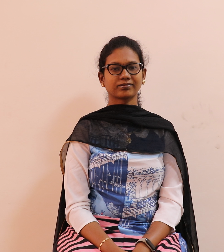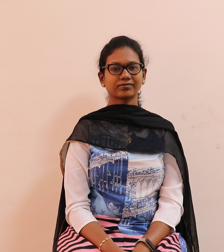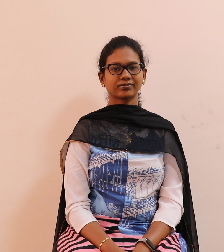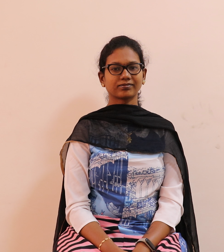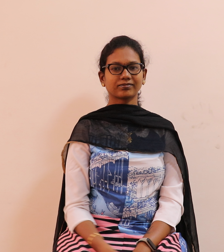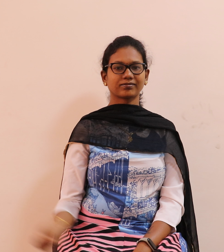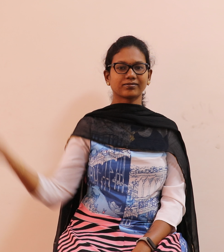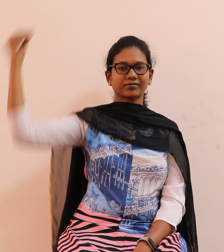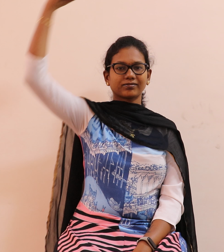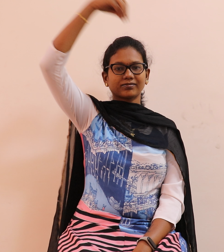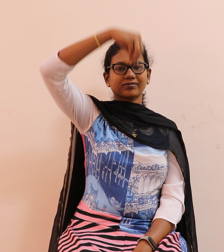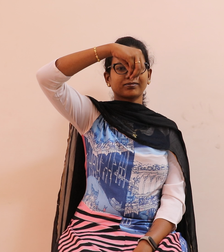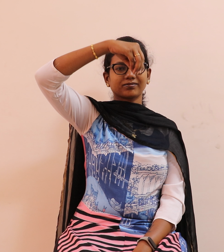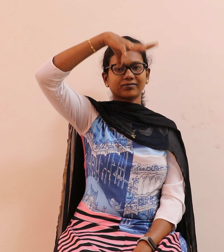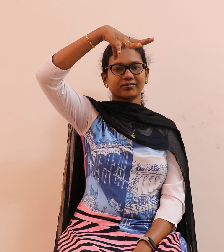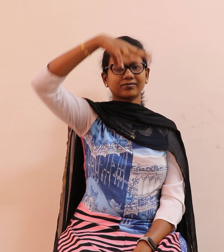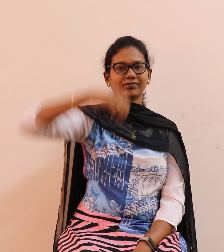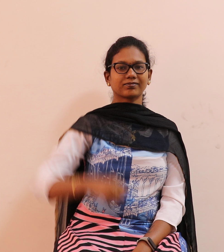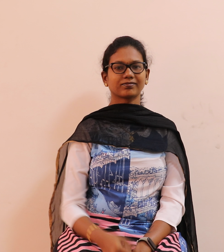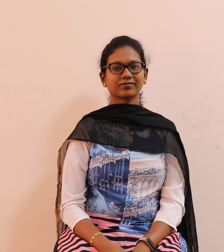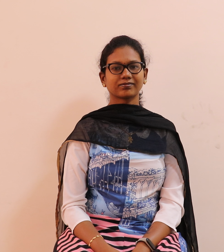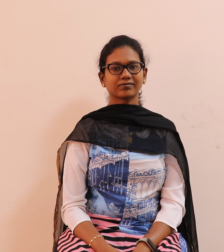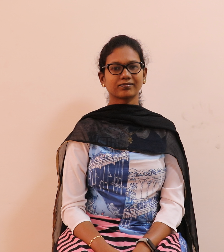turn on light turn off light